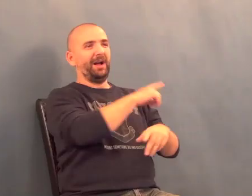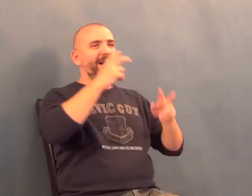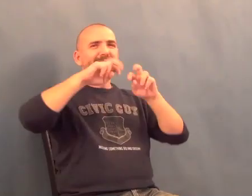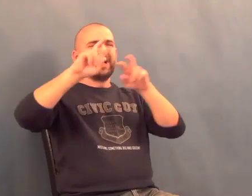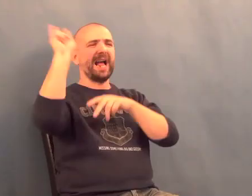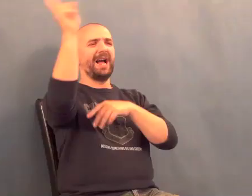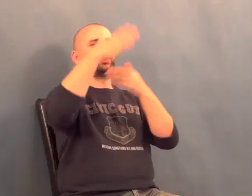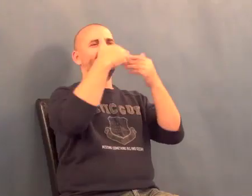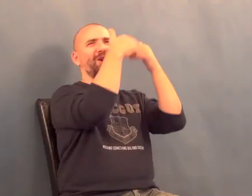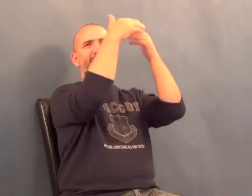Sprawdzają wszystkie drzwi, otwierają każde po kolei.